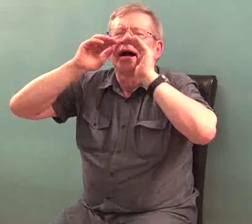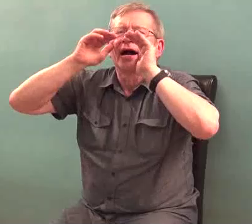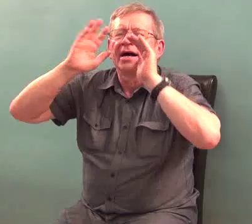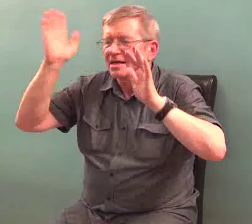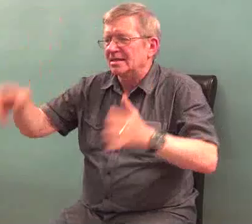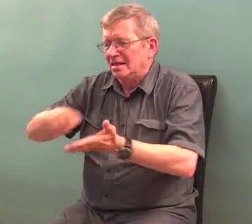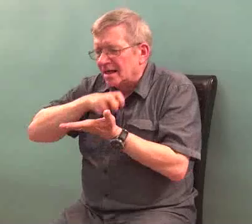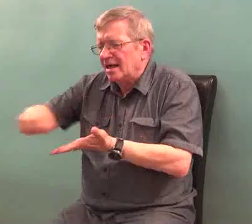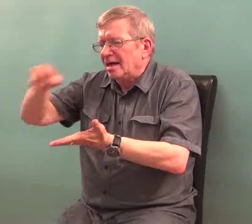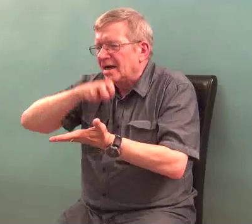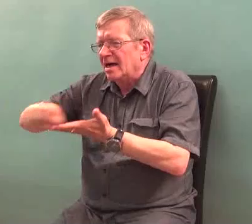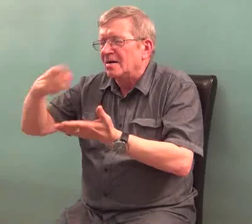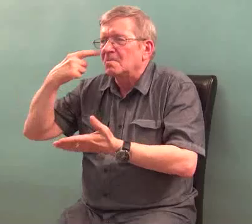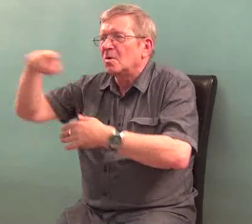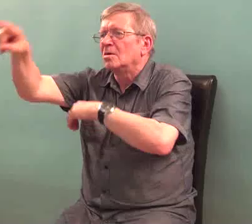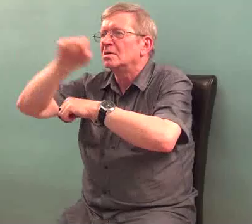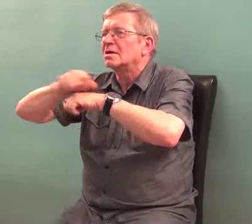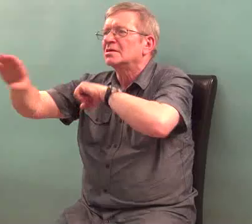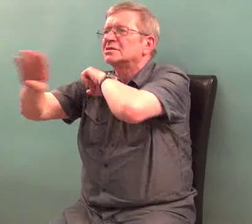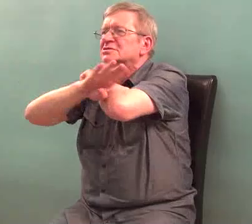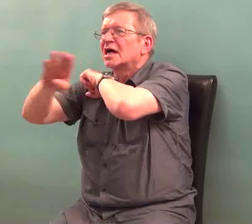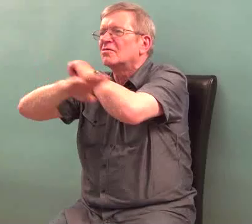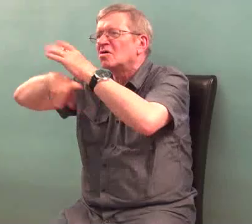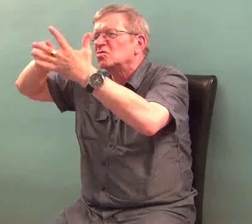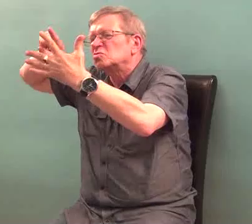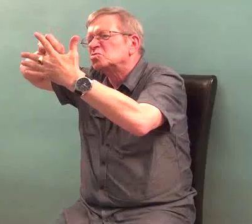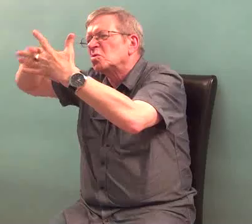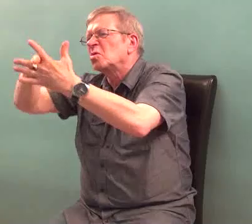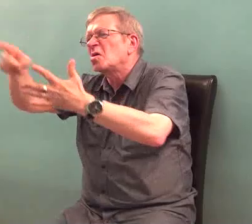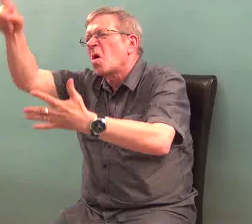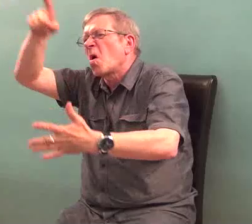Długo idą i zauważyli, że jest drzewo z okrągłą dziurą.